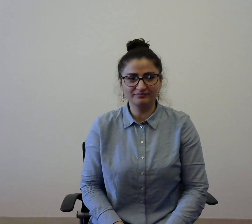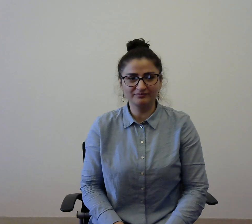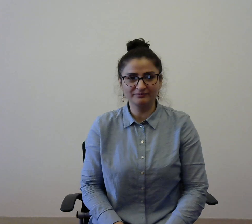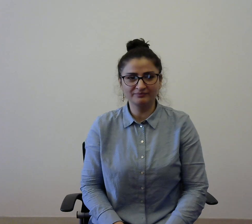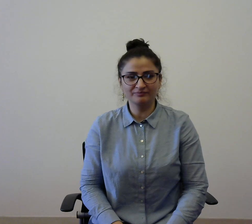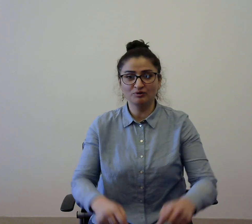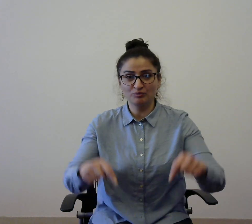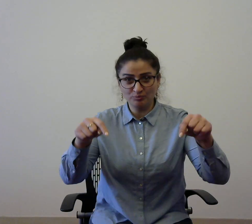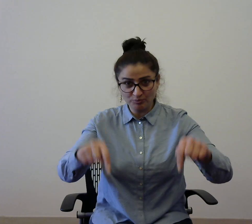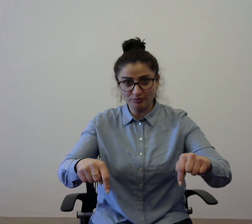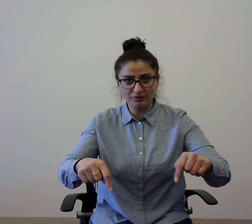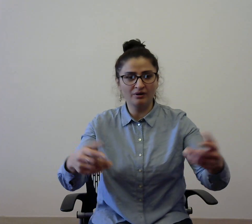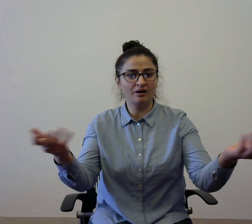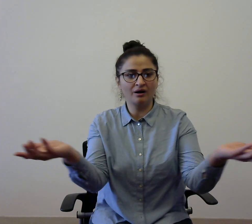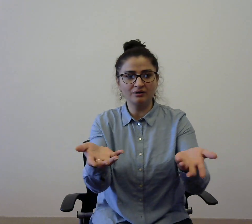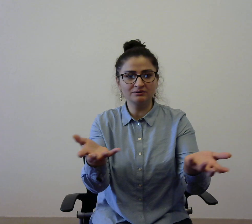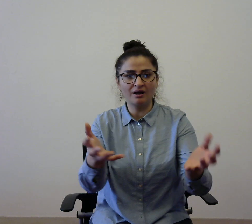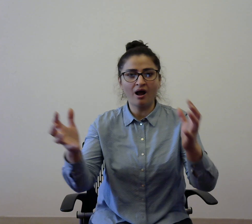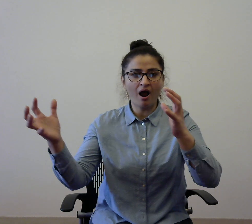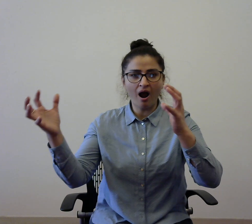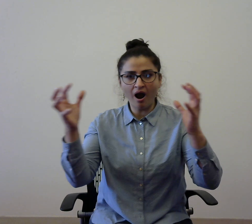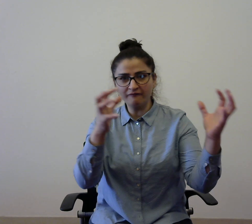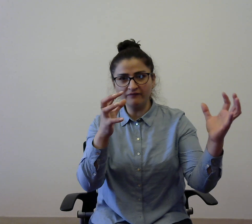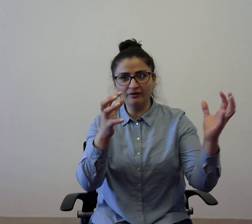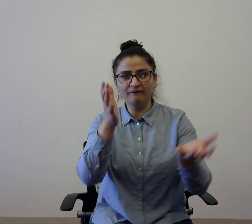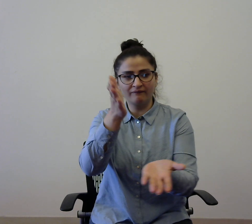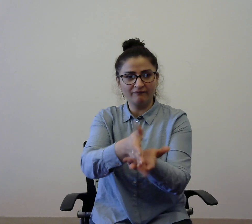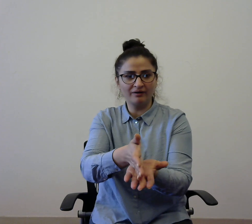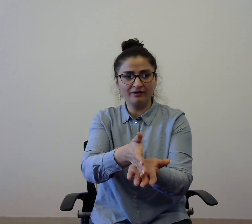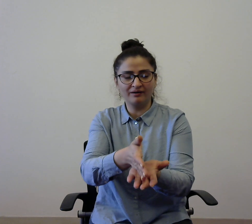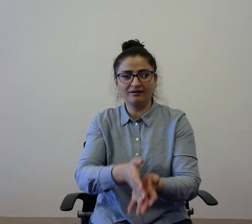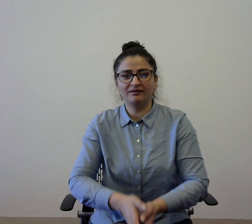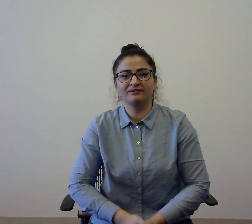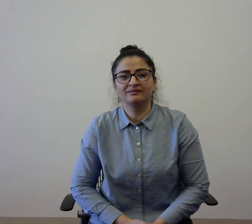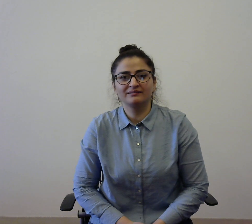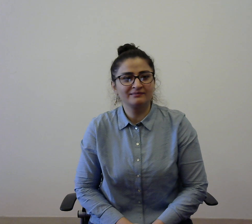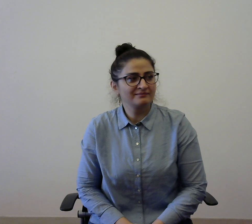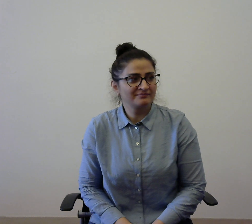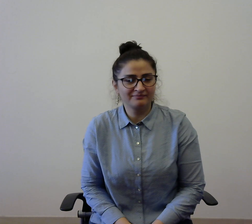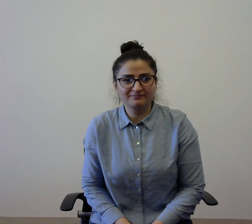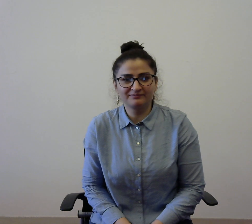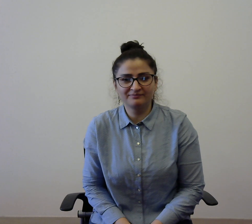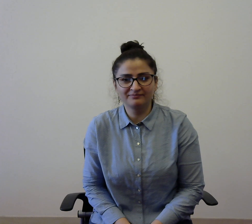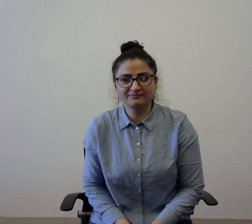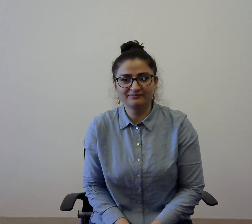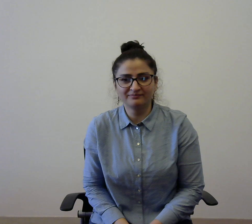Burda harda avtobus var?